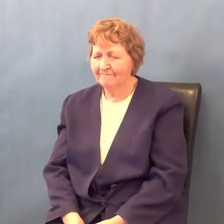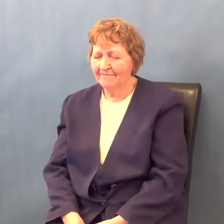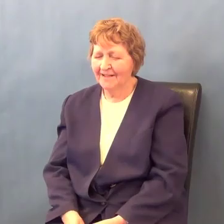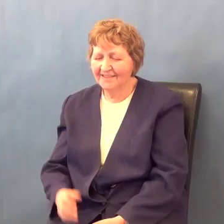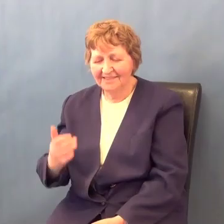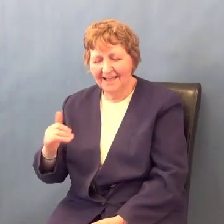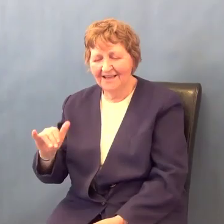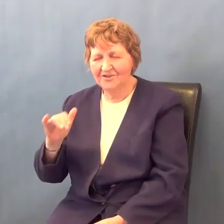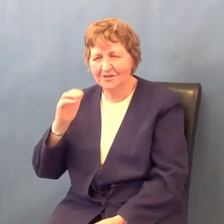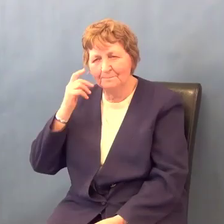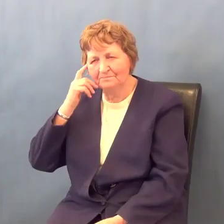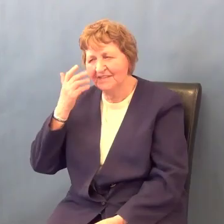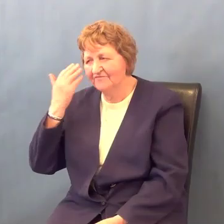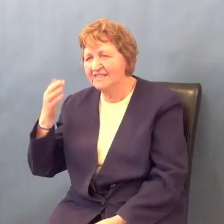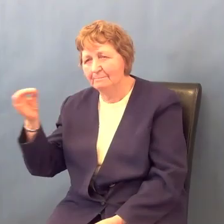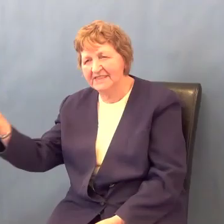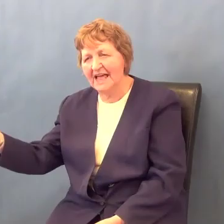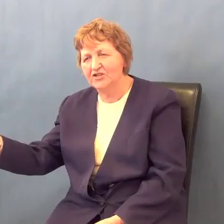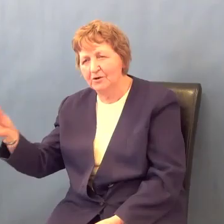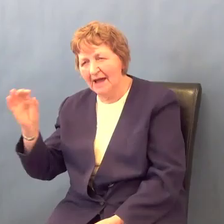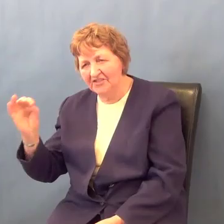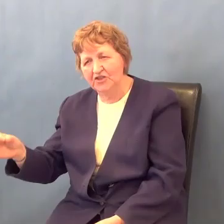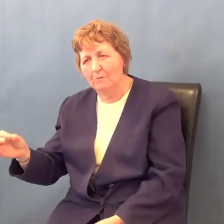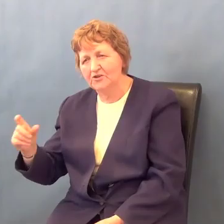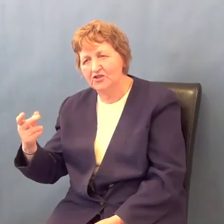Myślę, że inaczej, nie wiem, trzeba zapytać pani, czy dobrze, czy nie.